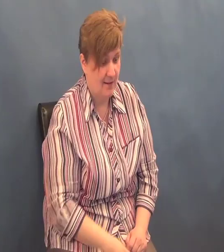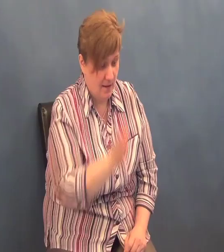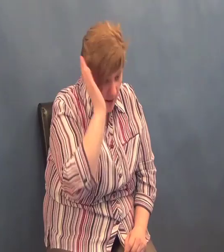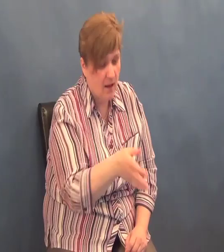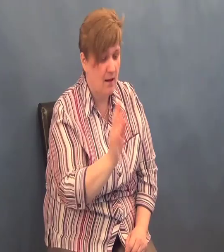Dobrze.